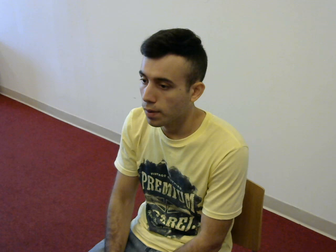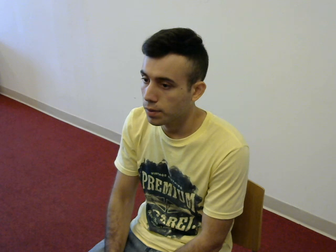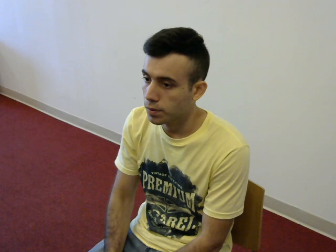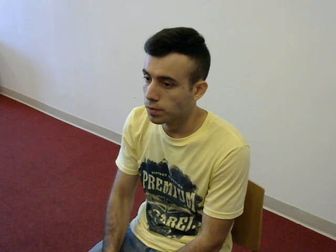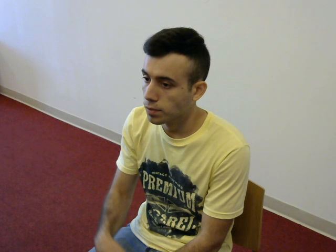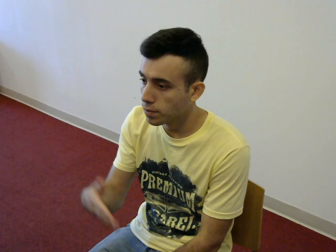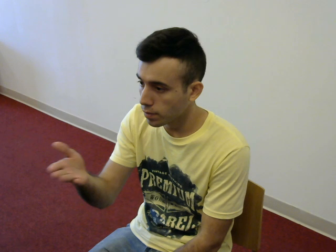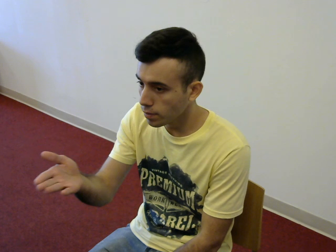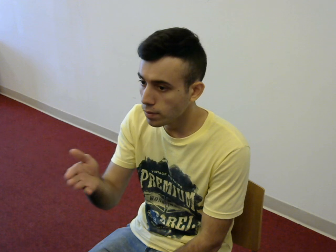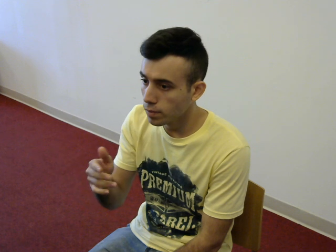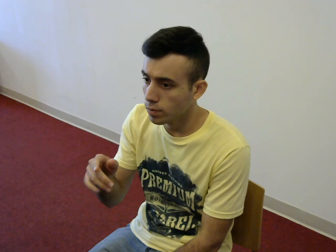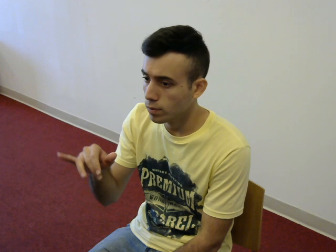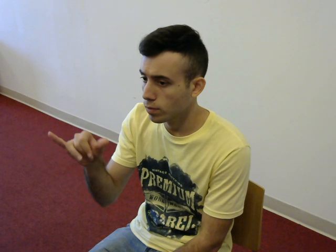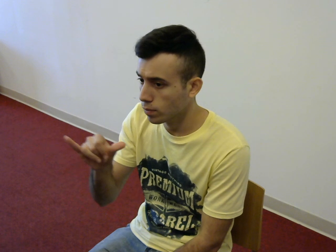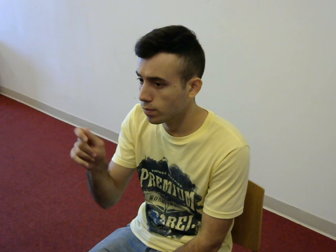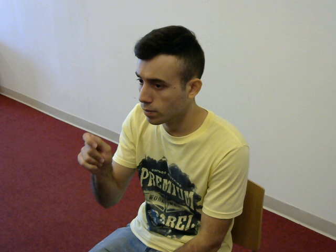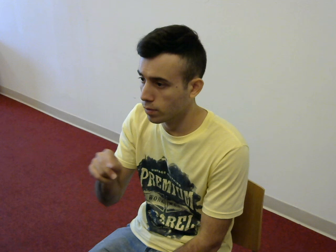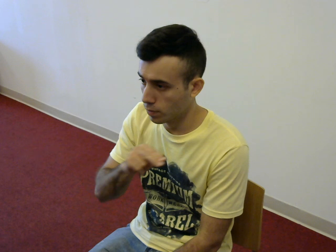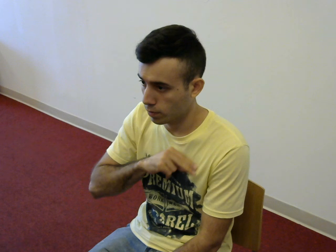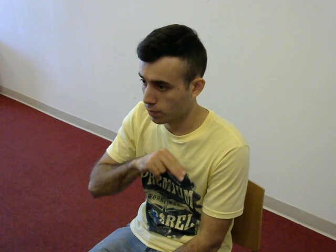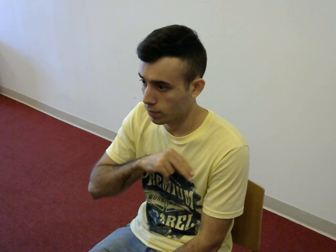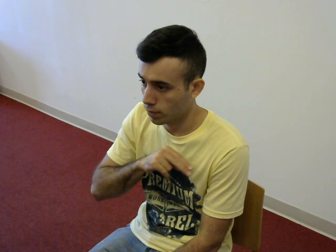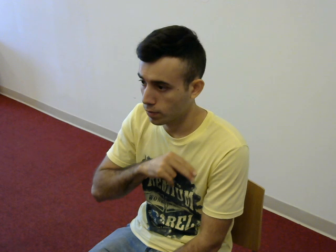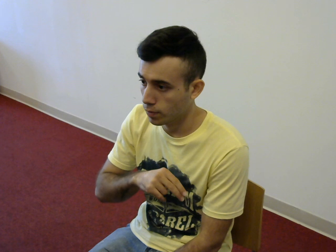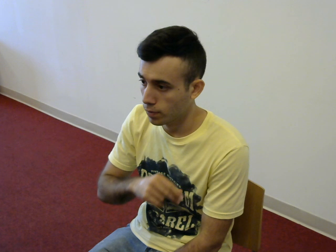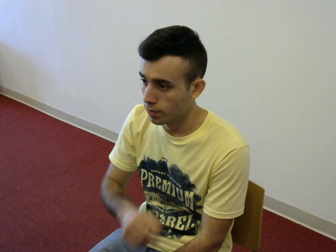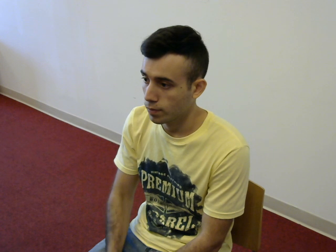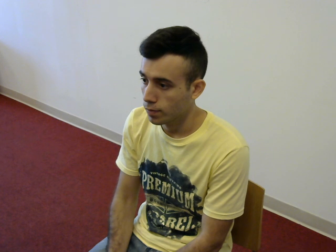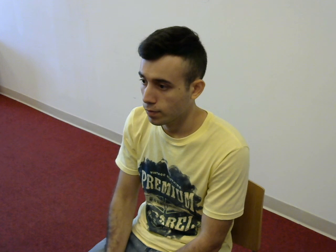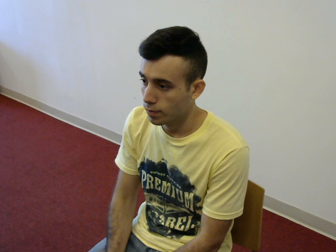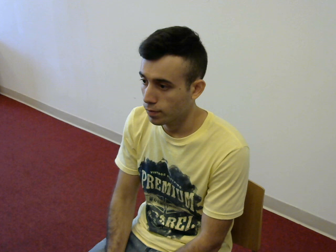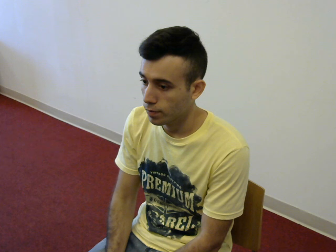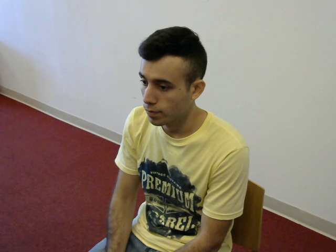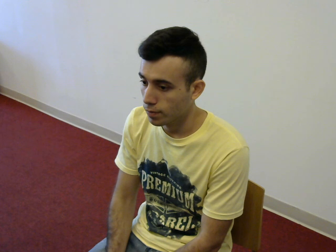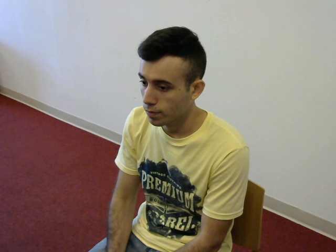Siz həftə sonu işləyirsiz?